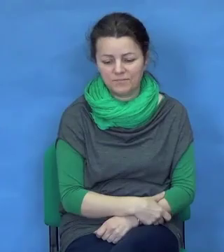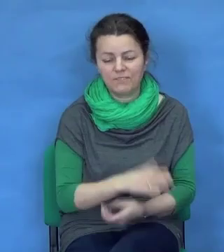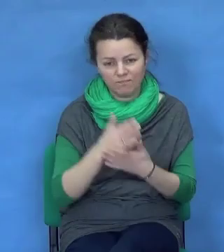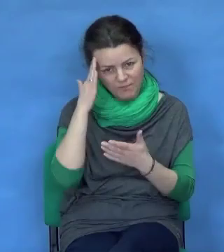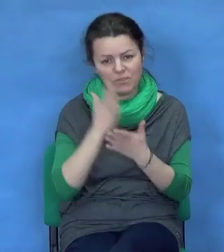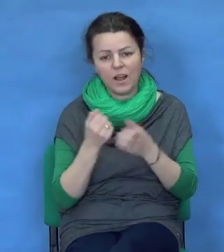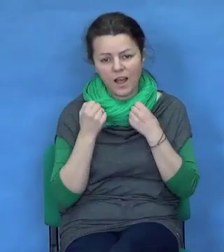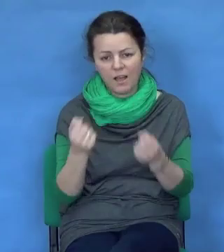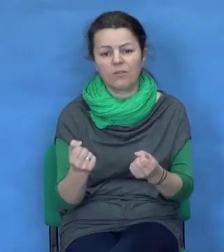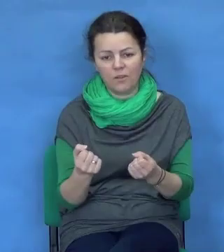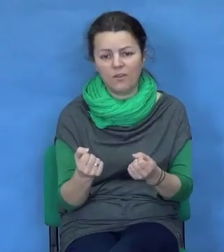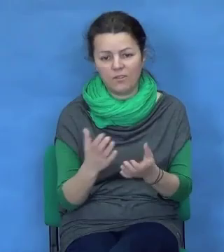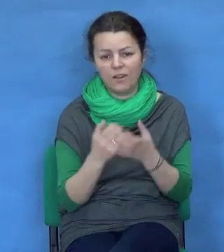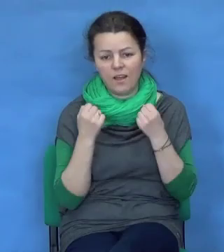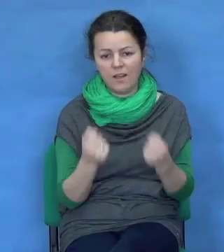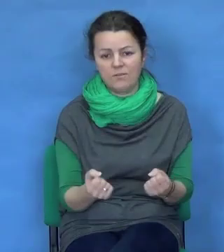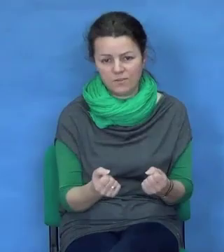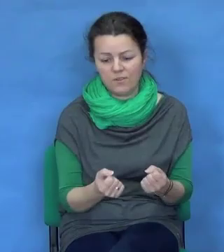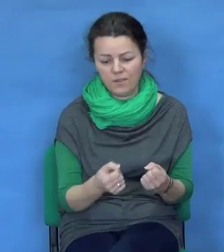Wiem, że tylko dla aut.